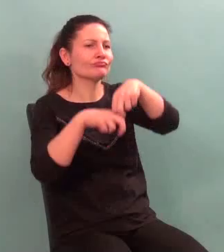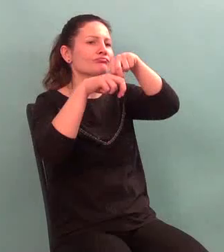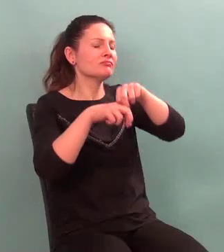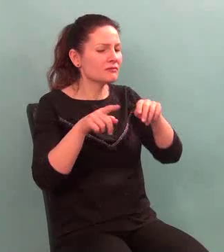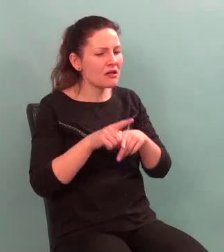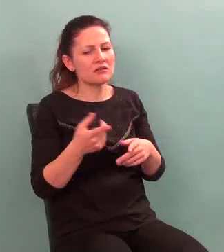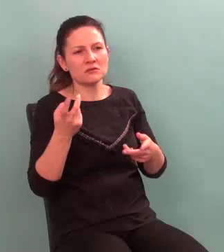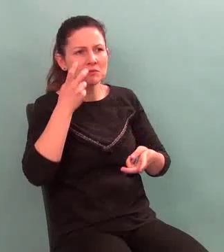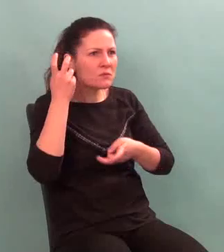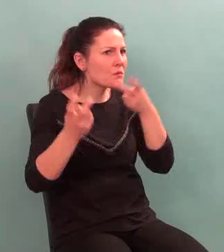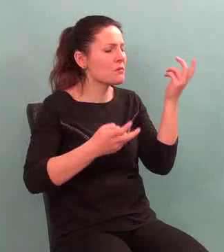Też szukają.